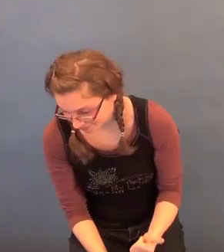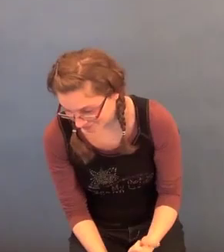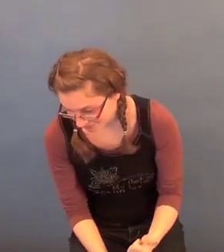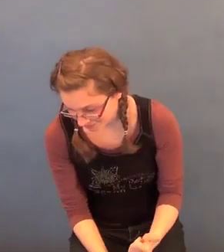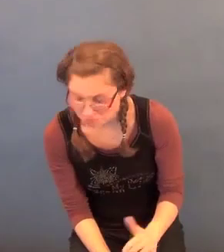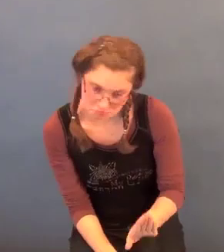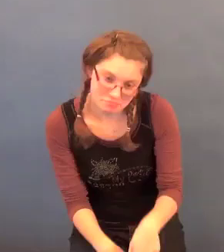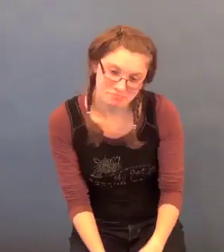Może być.